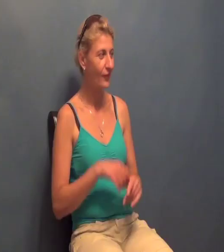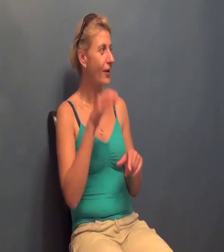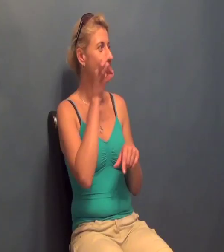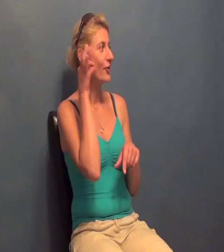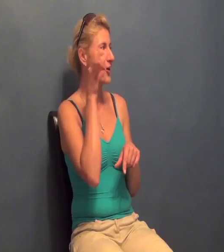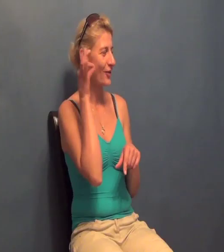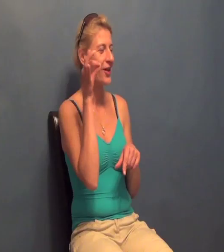Tam, kot.